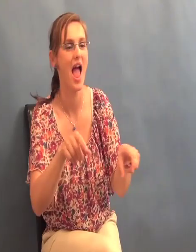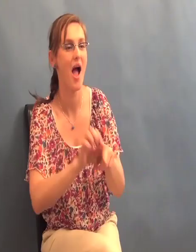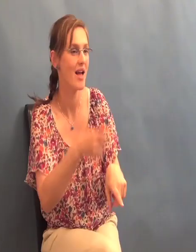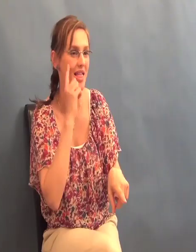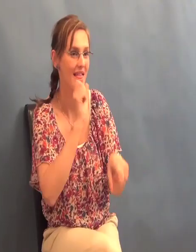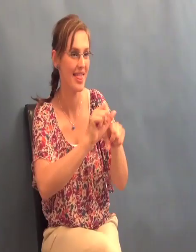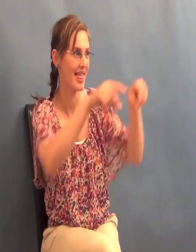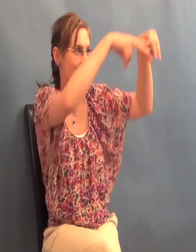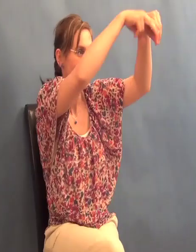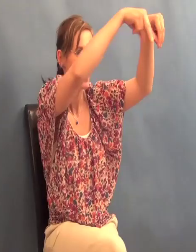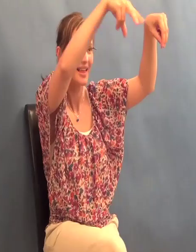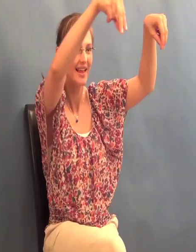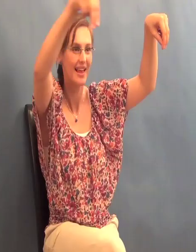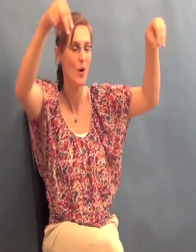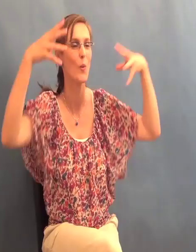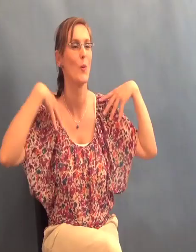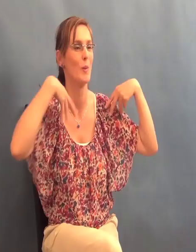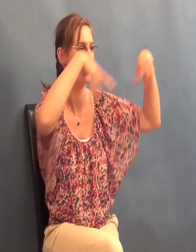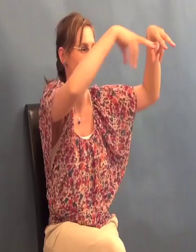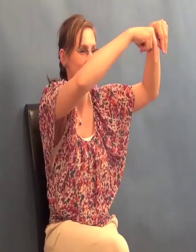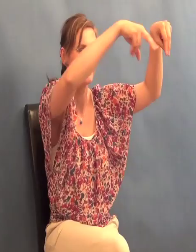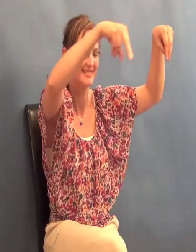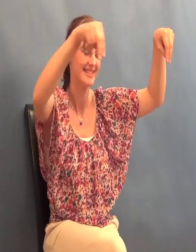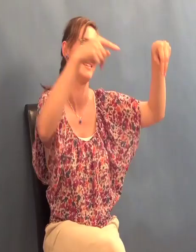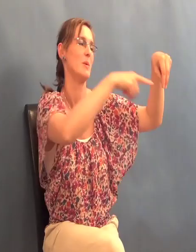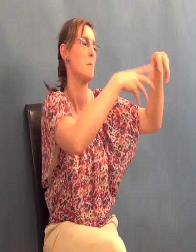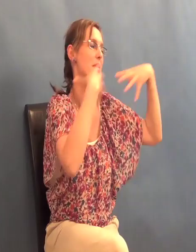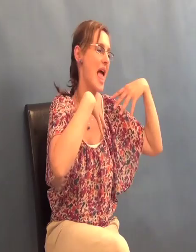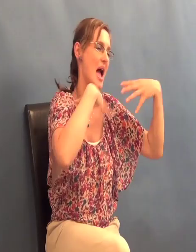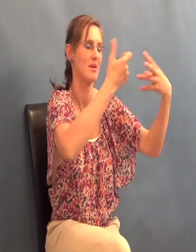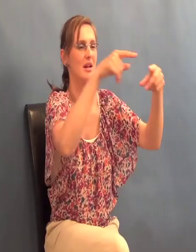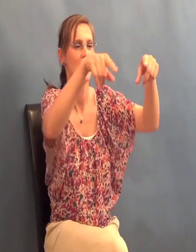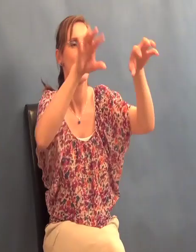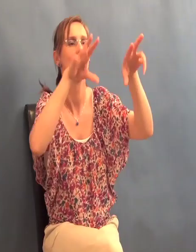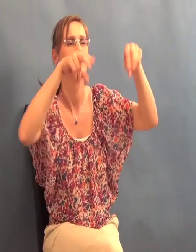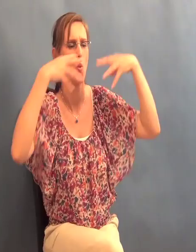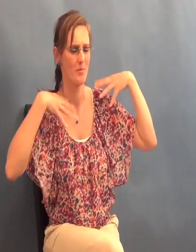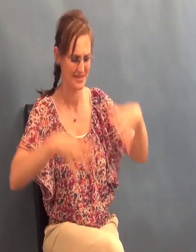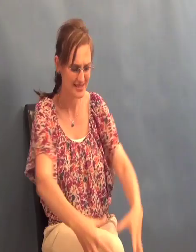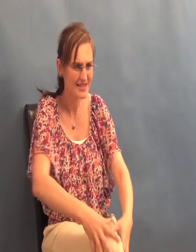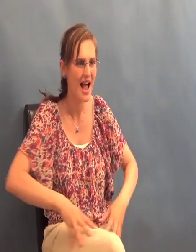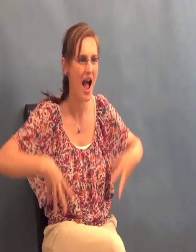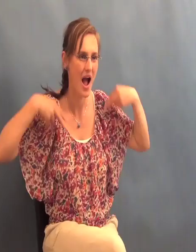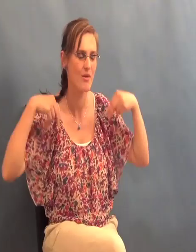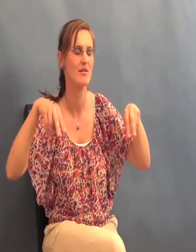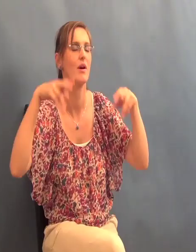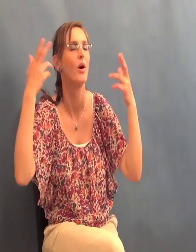Dlatego nie zauważa ubrań, które wiszą na sznurku - ubrania są białe, jest też kombinezon.